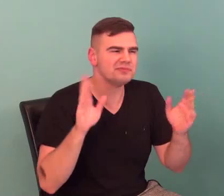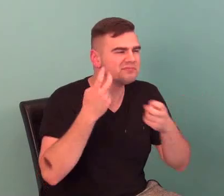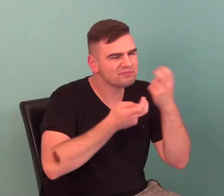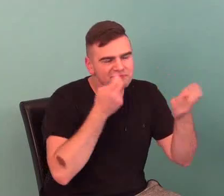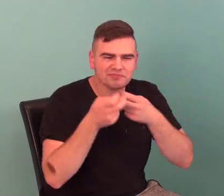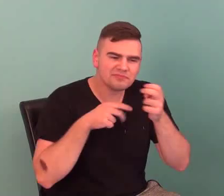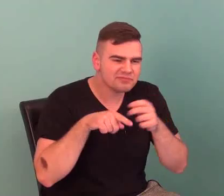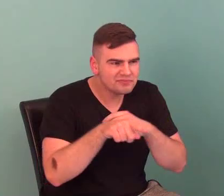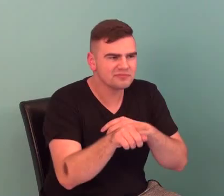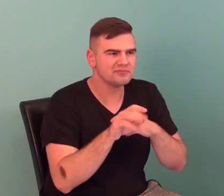Szuka, idzie dalej.